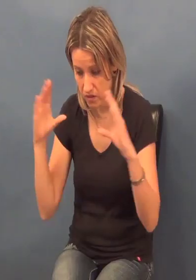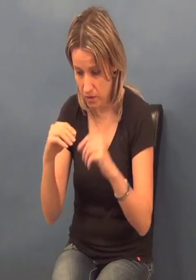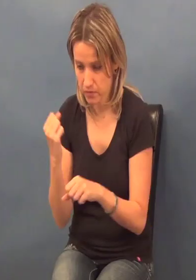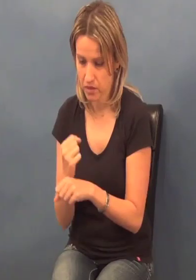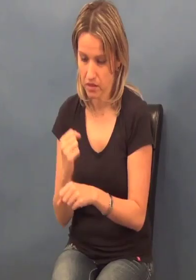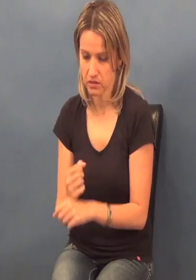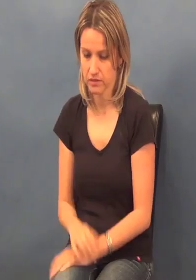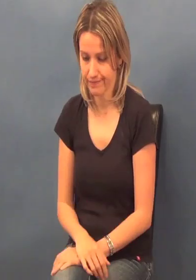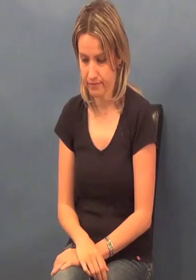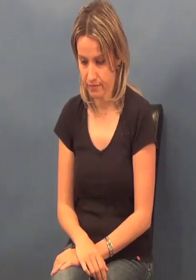Wieczorem... praca.